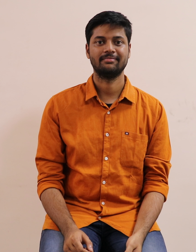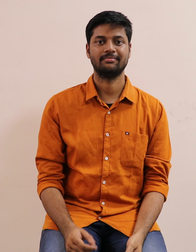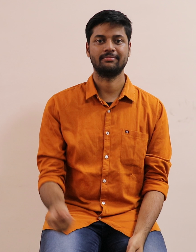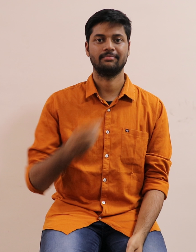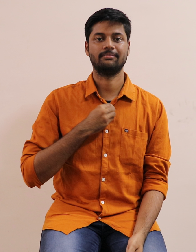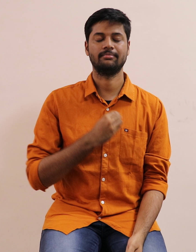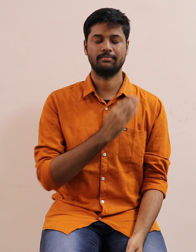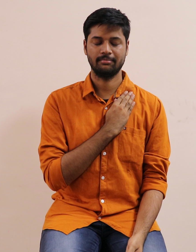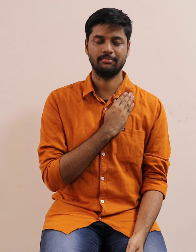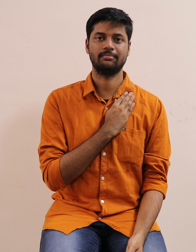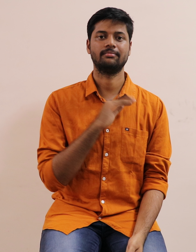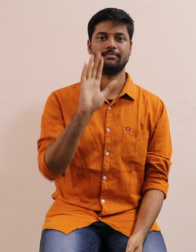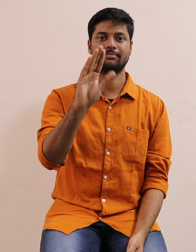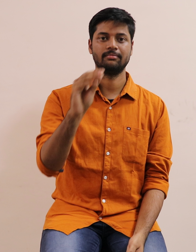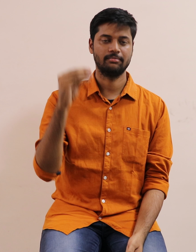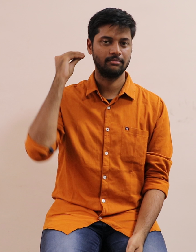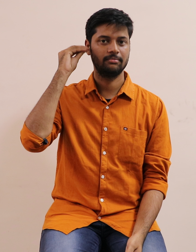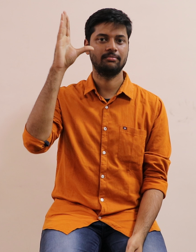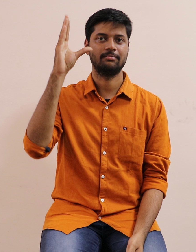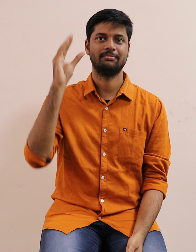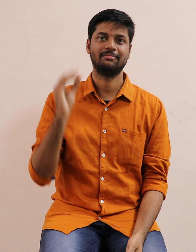i am so sorry to hear that